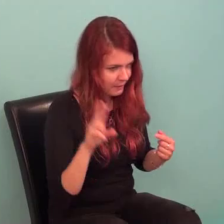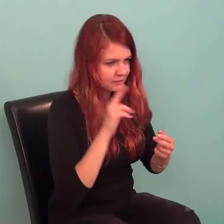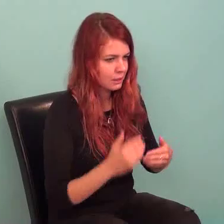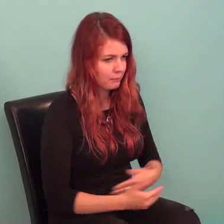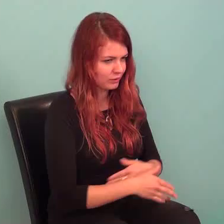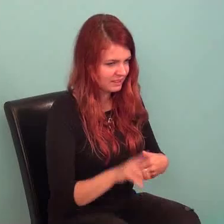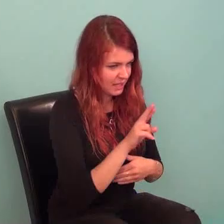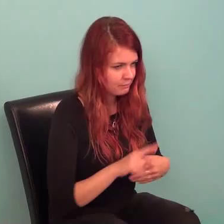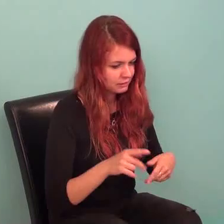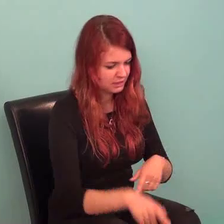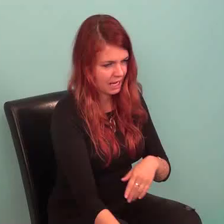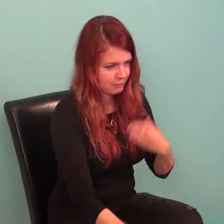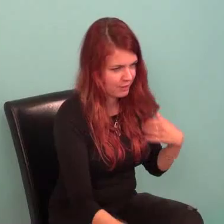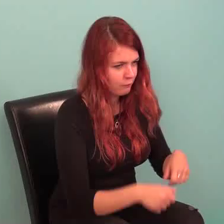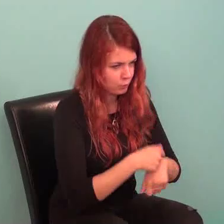Niebieska spódnica, białe skarpety, z czarnymi butami.